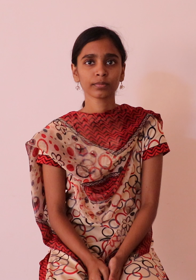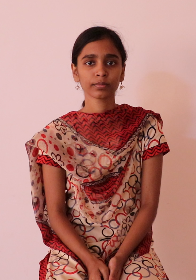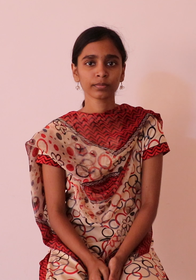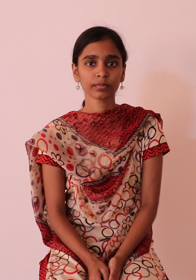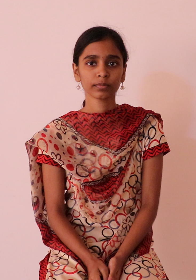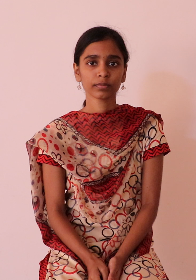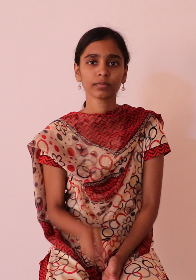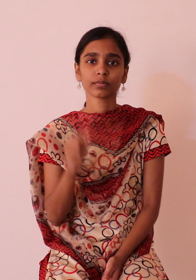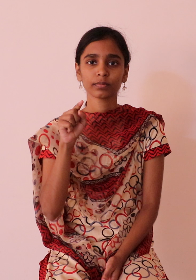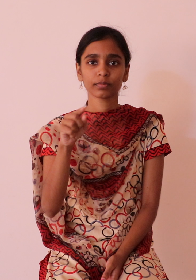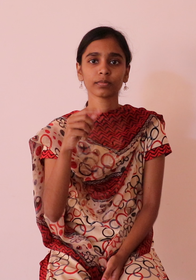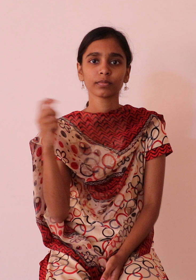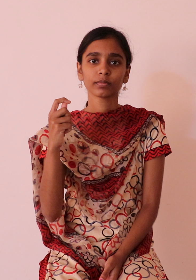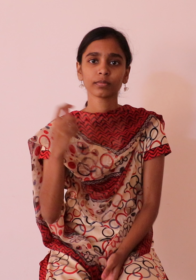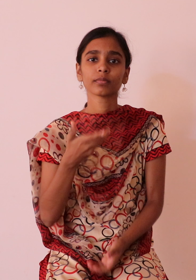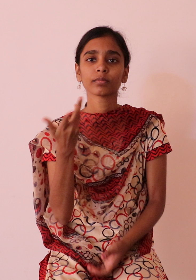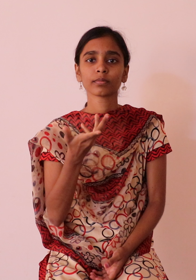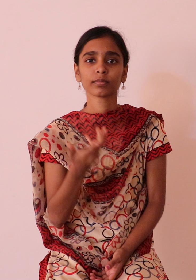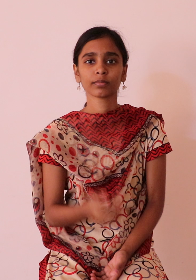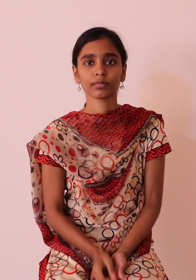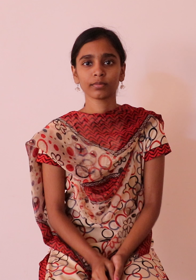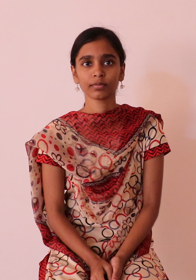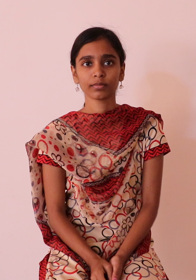what are you doing